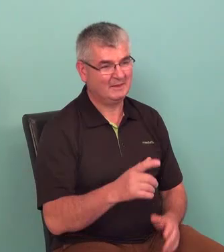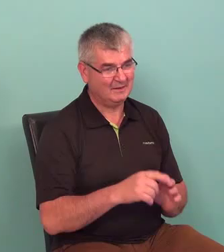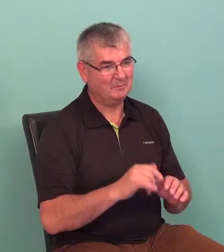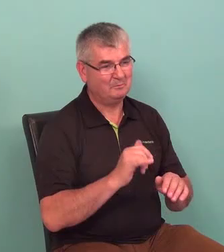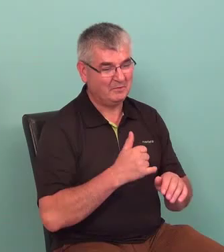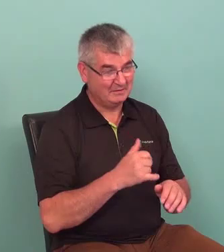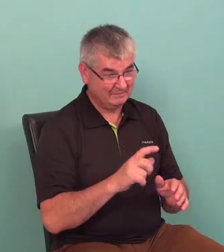Ale w piątek...